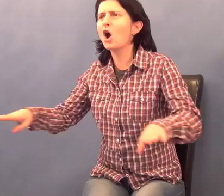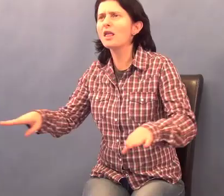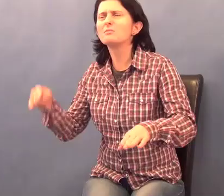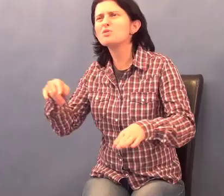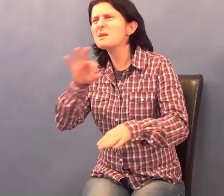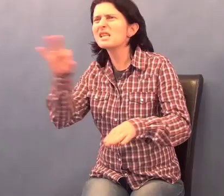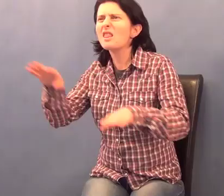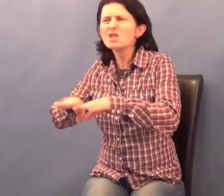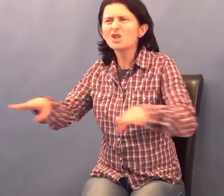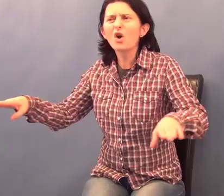Musi być specjalny stolik.